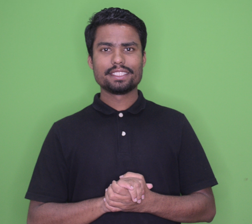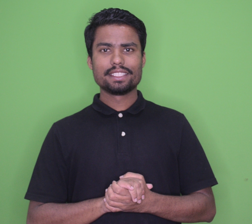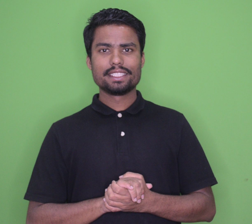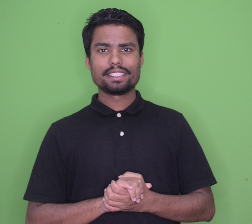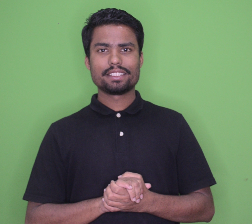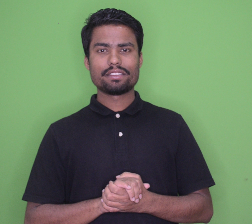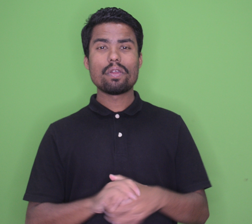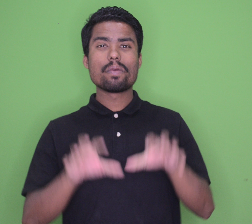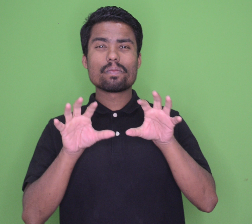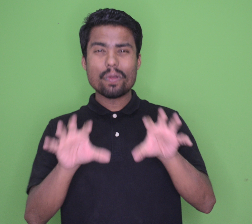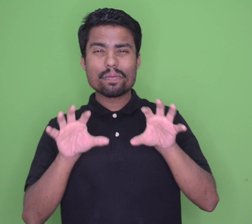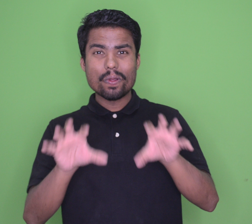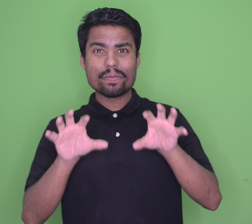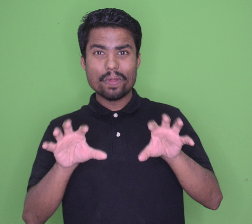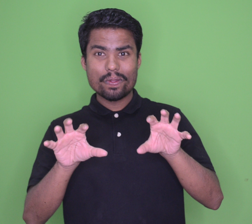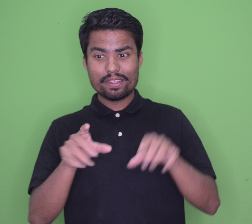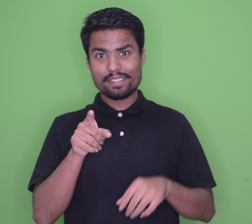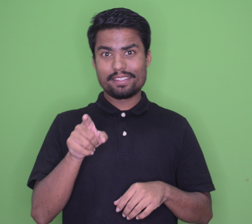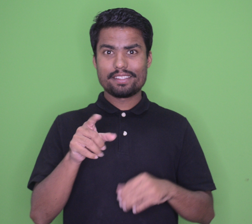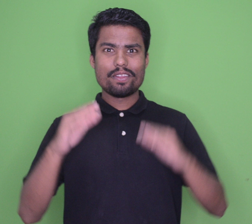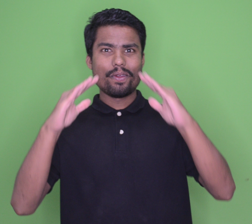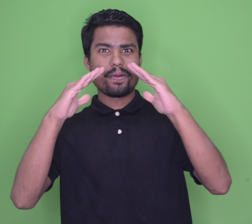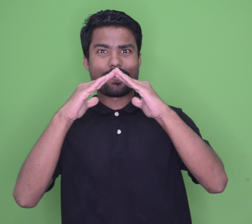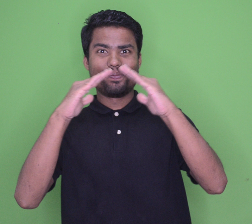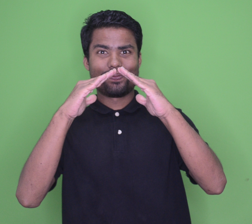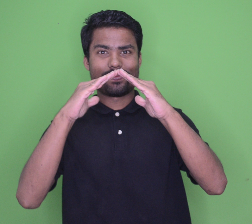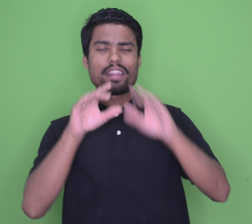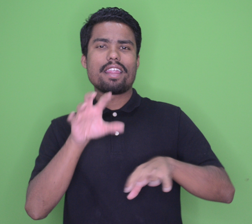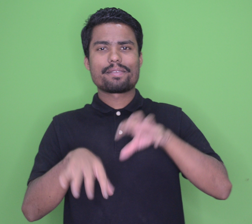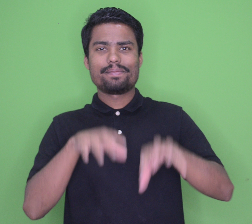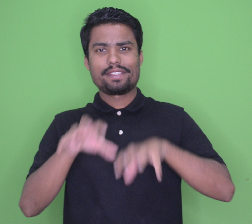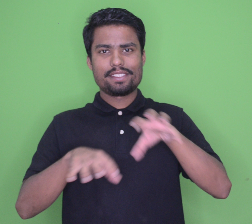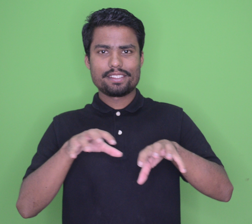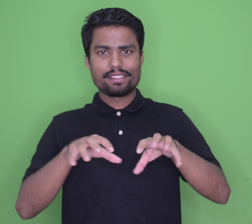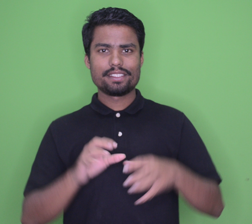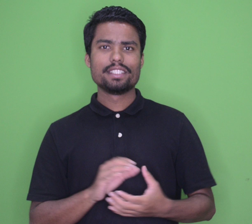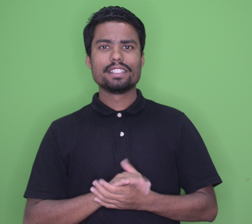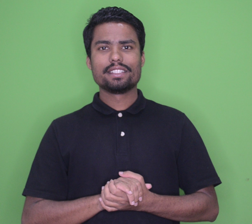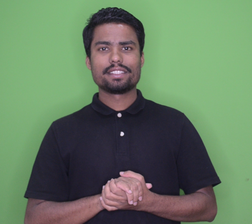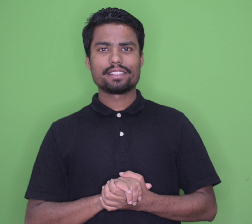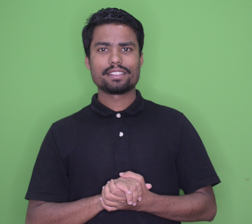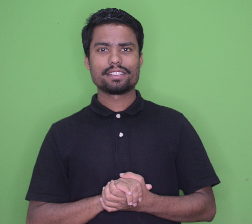dog is a pet animal